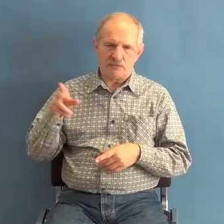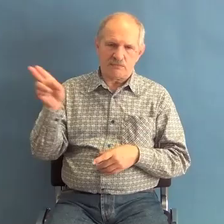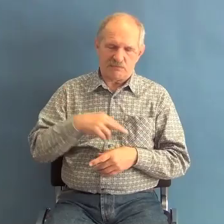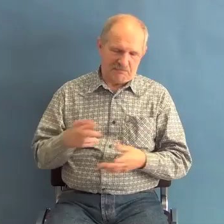Zakaz.